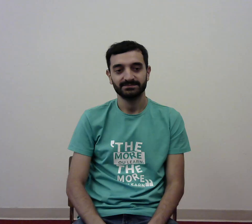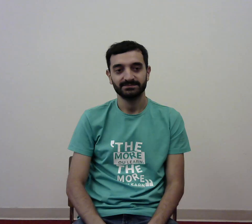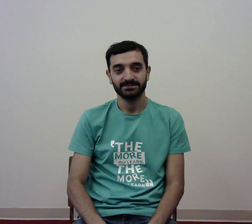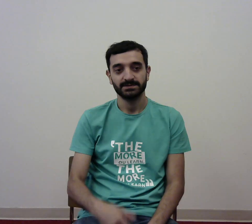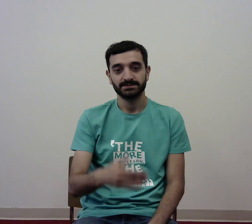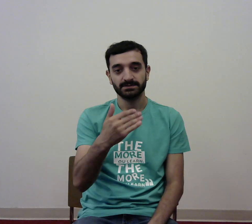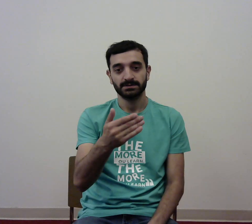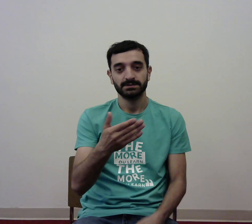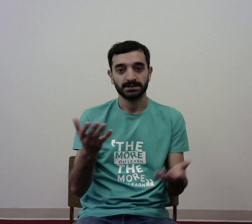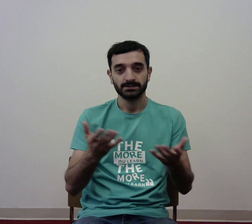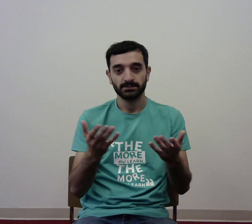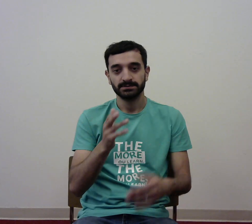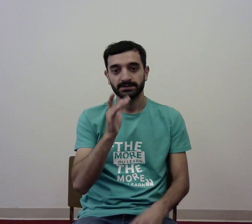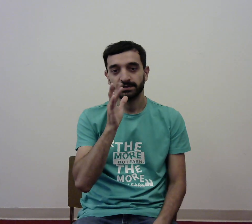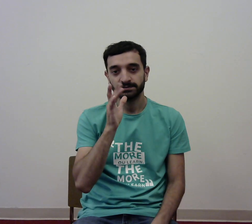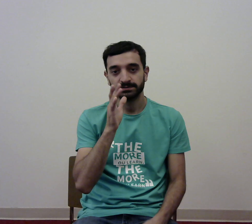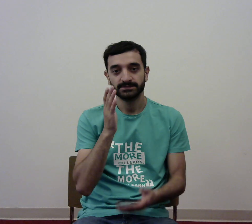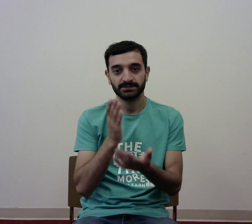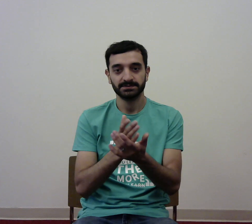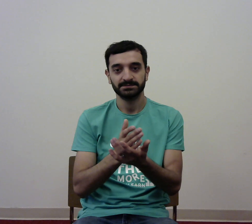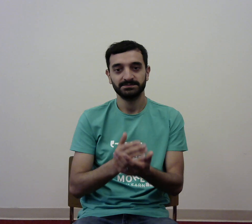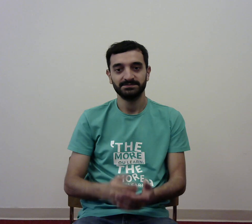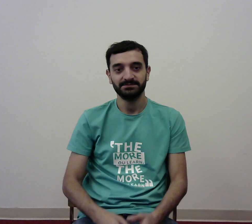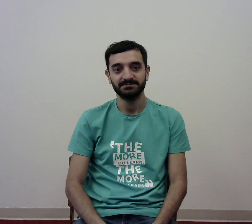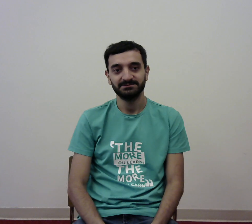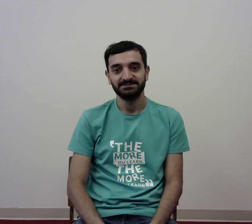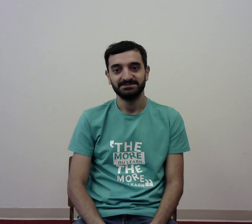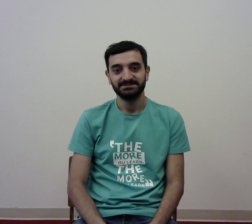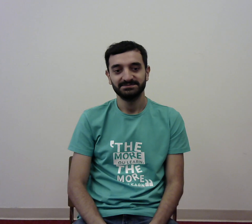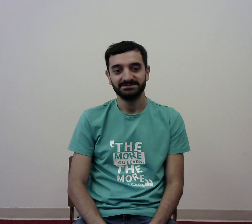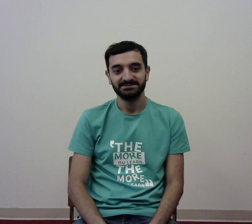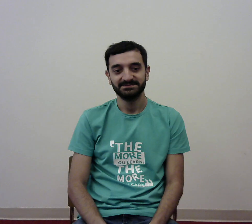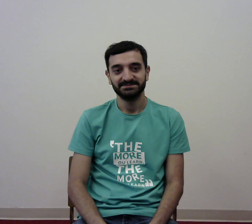Sizin neçə yaşınız var?